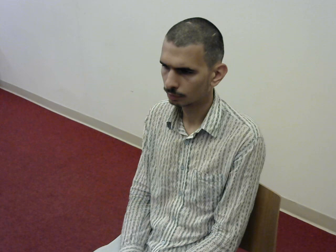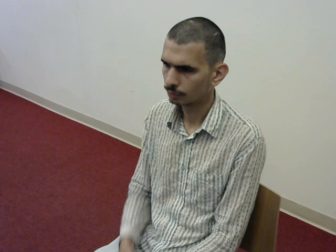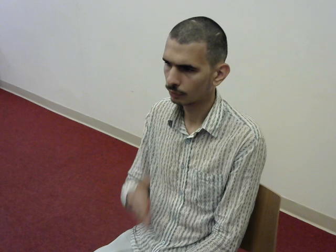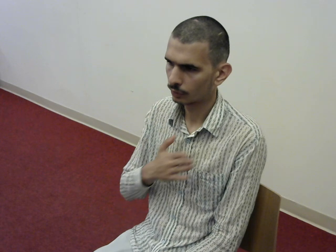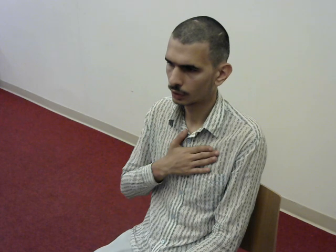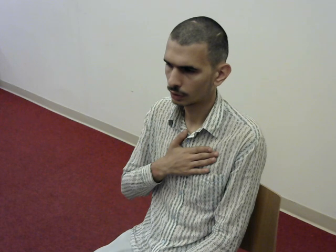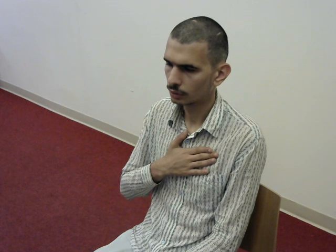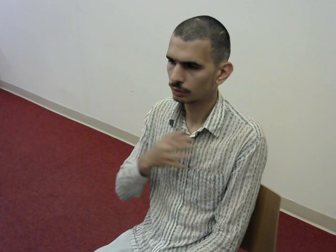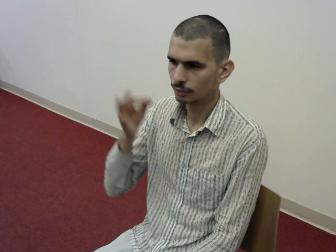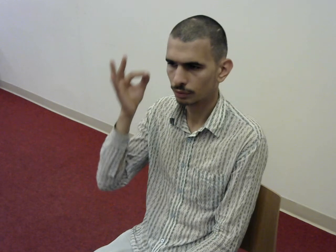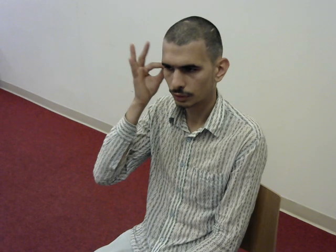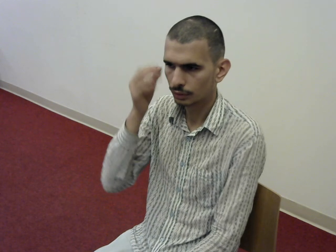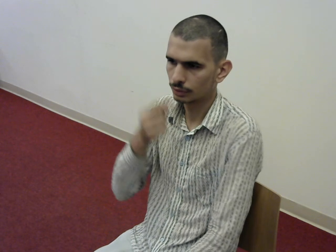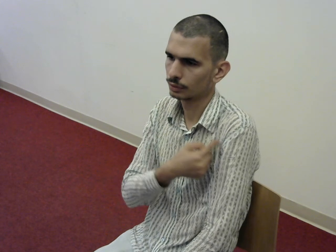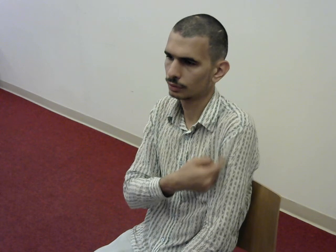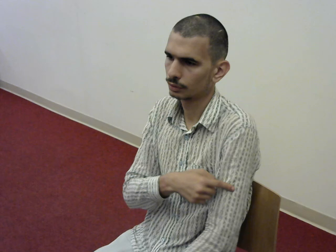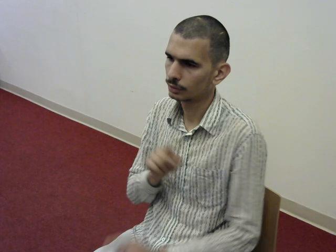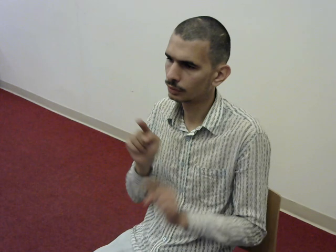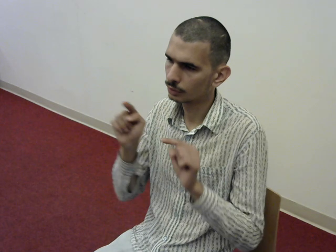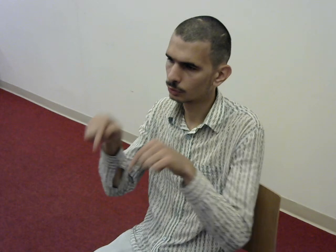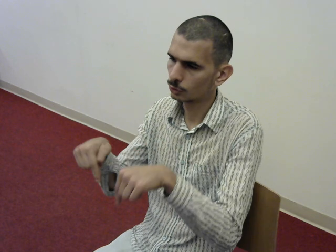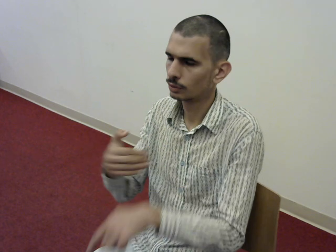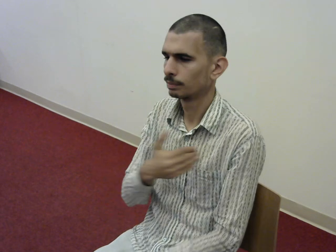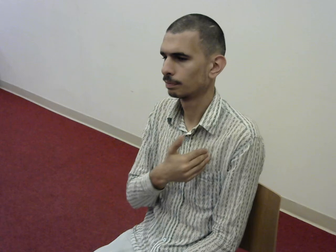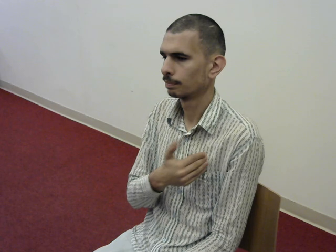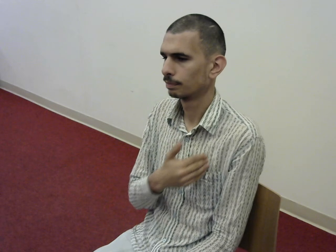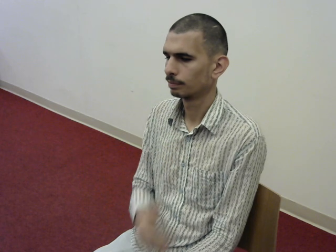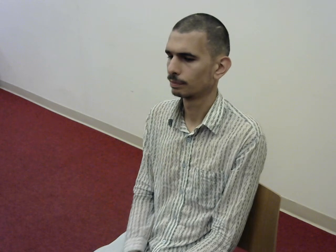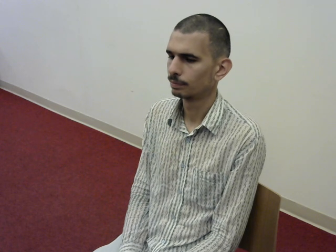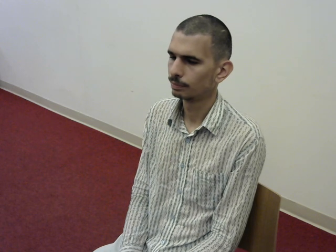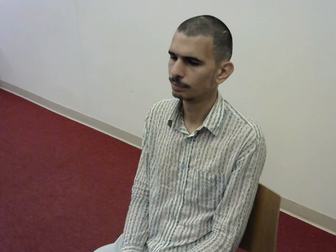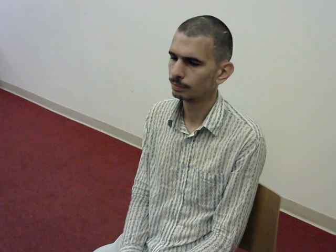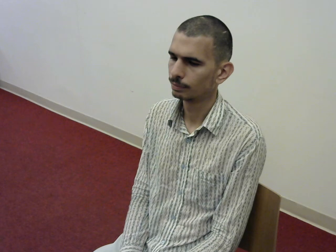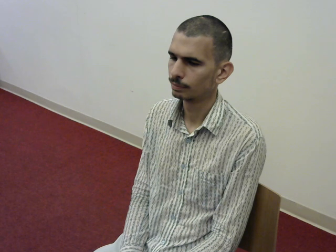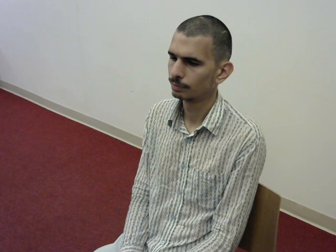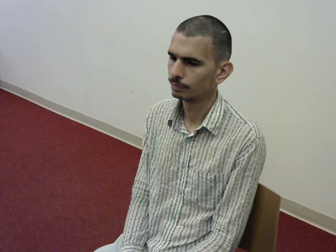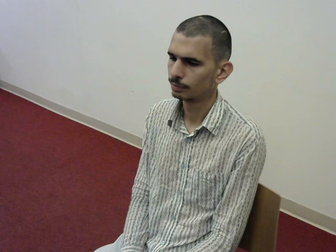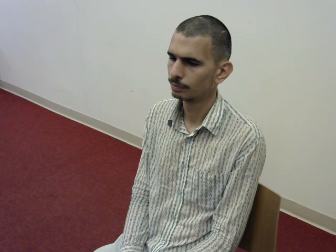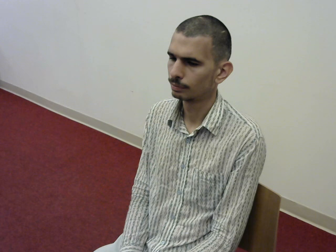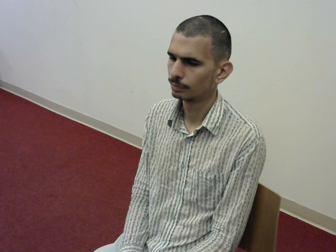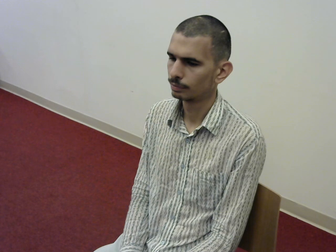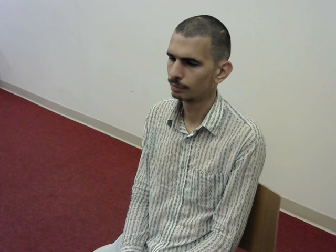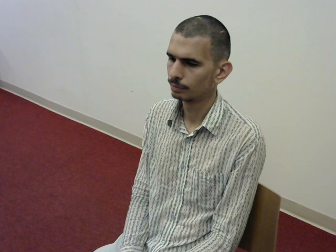Mən tibb məntəqəsinə müraciət etmək istərdim